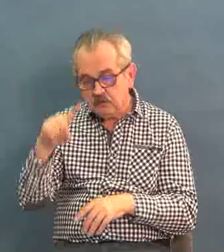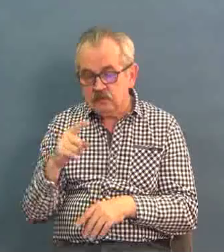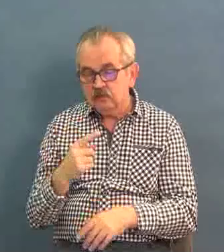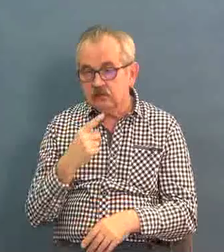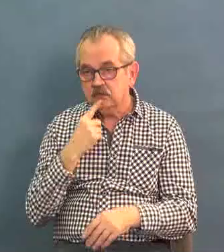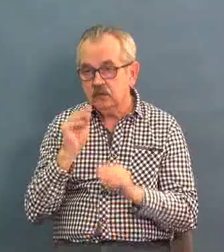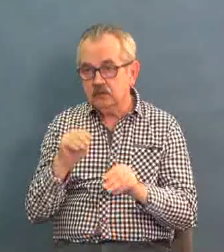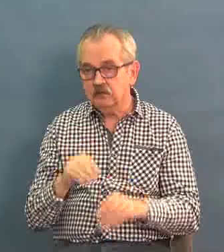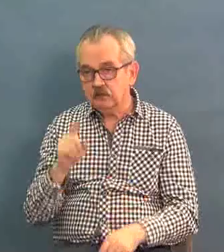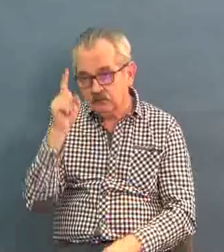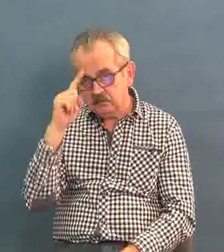Kurs języka niemieckiego.